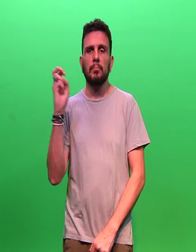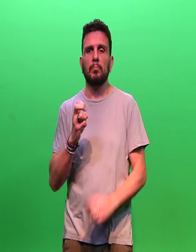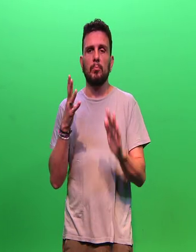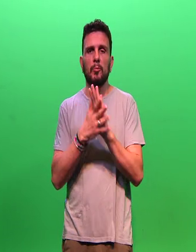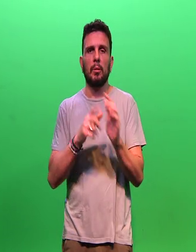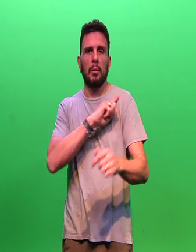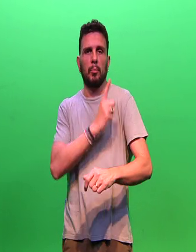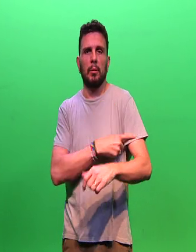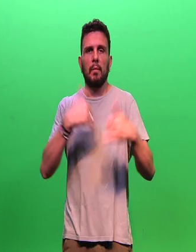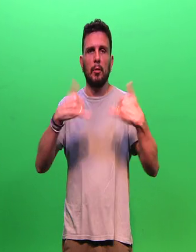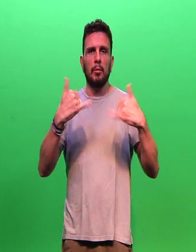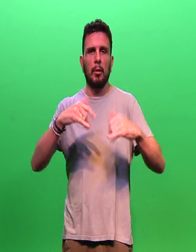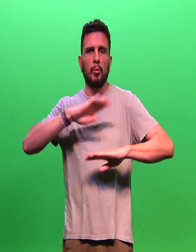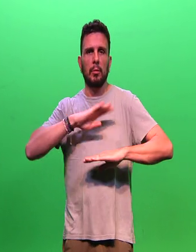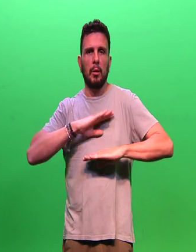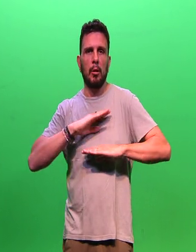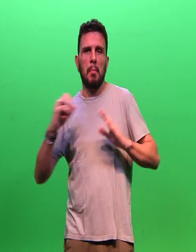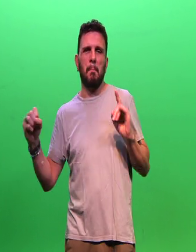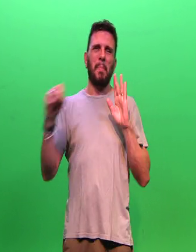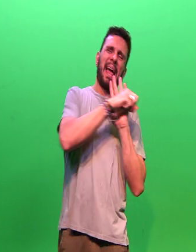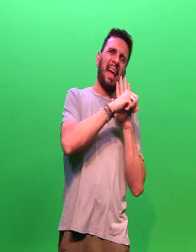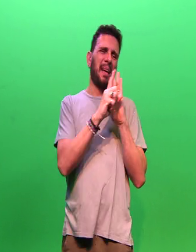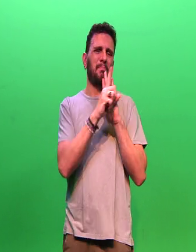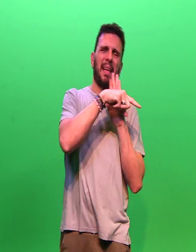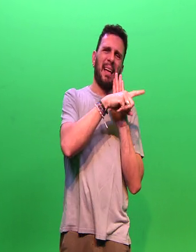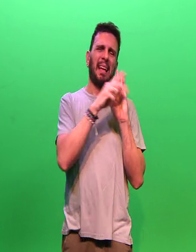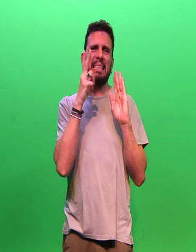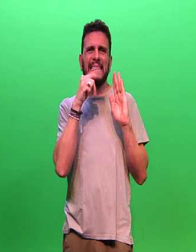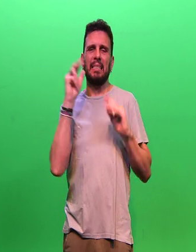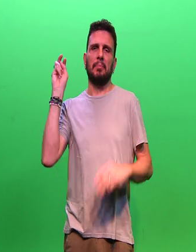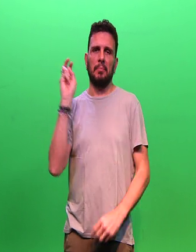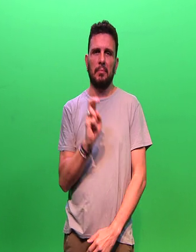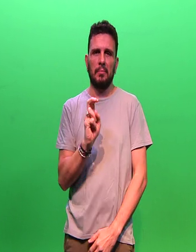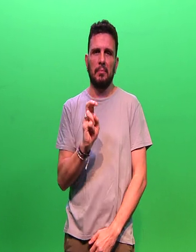Vinc perquè jugant a futbol, de porter, vaig rebre un cop amb la pilota al dit petit de la mà esquerra, em fa mal i he vingut.